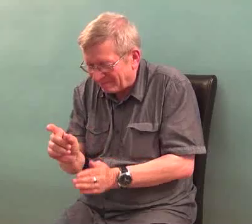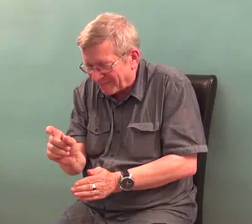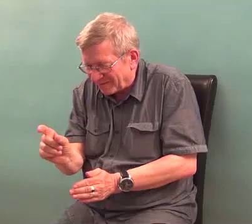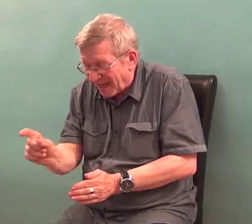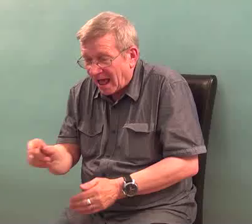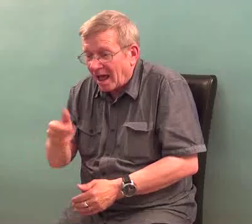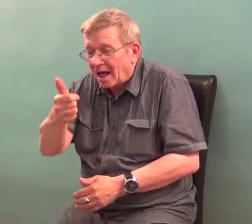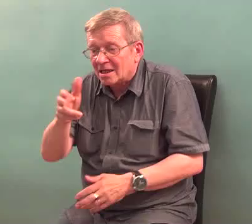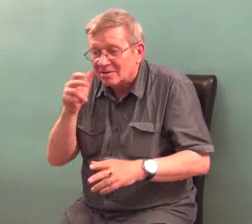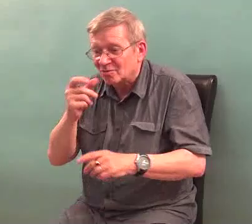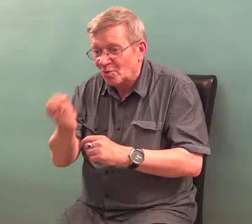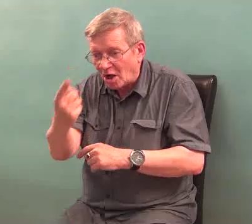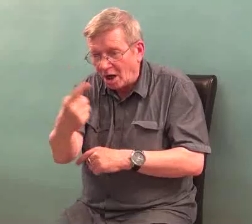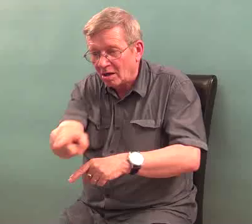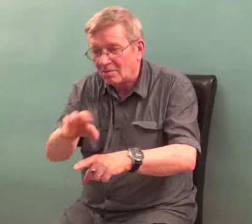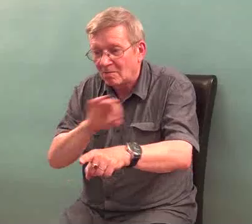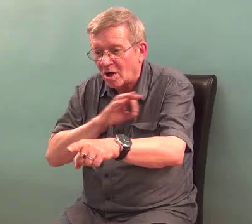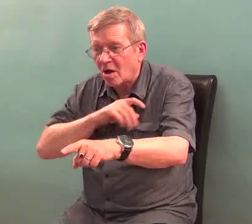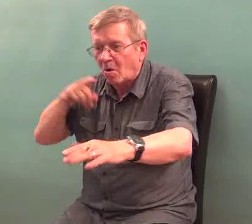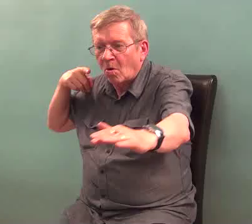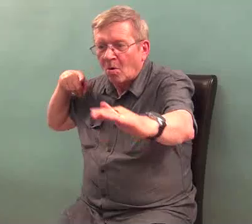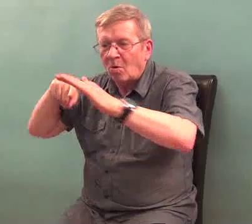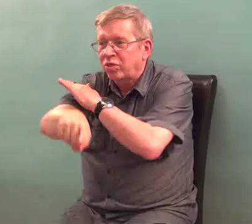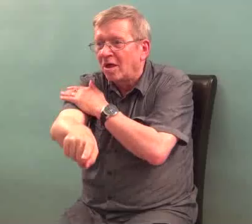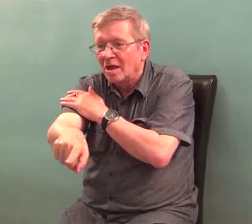Jedna z żab okazała się tą, która uciekła.